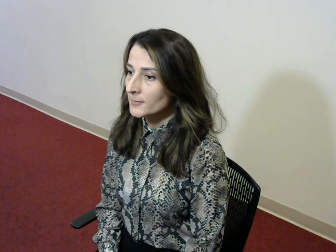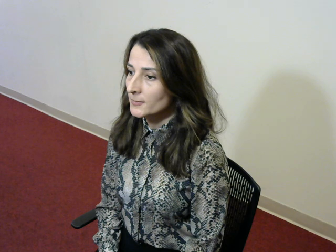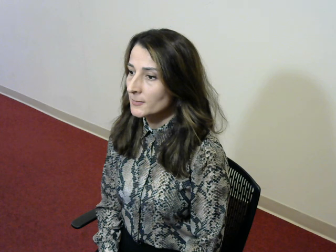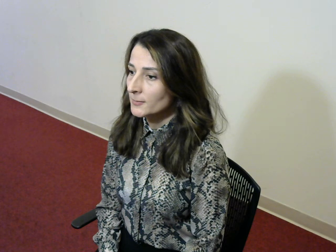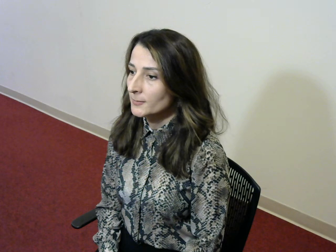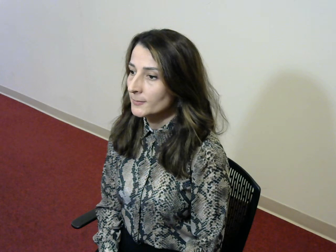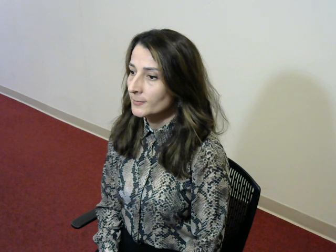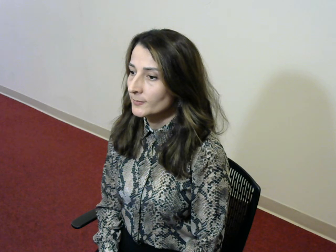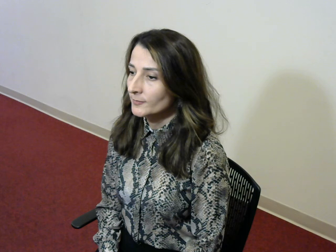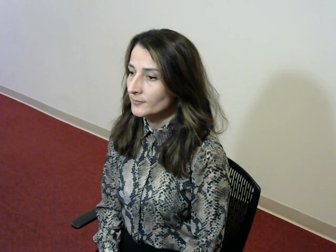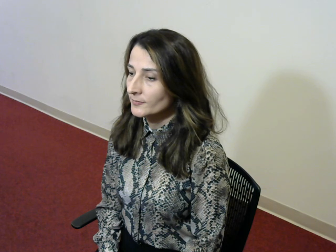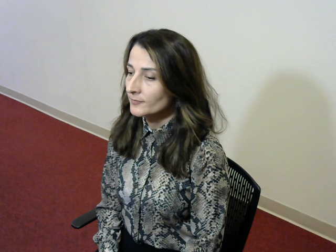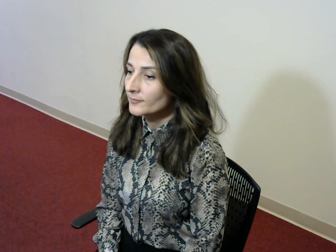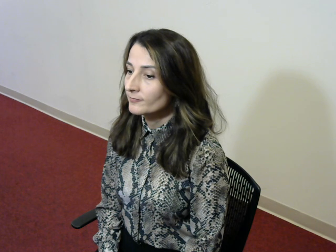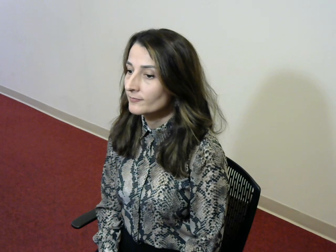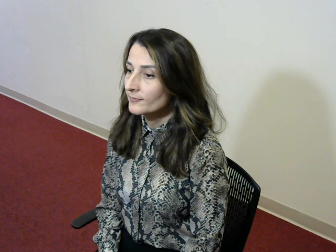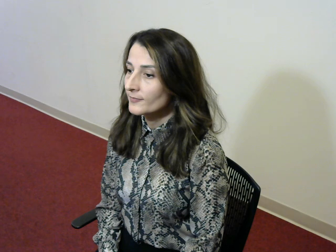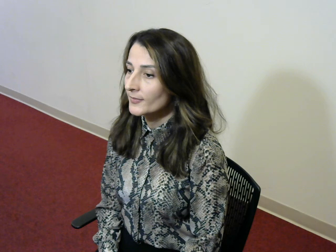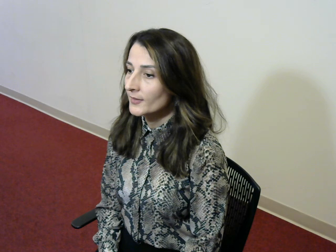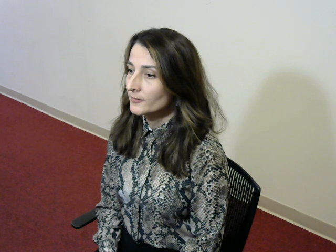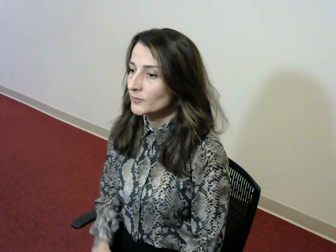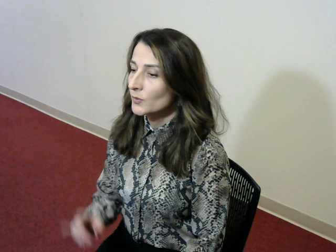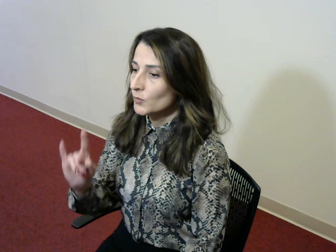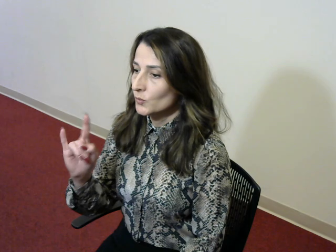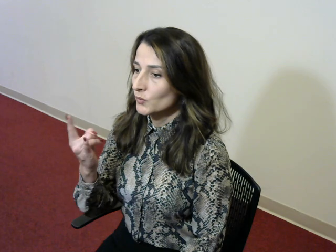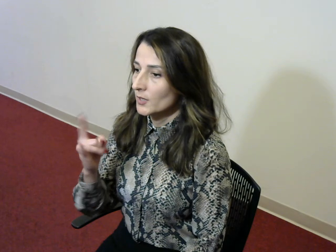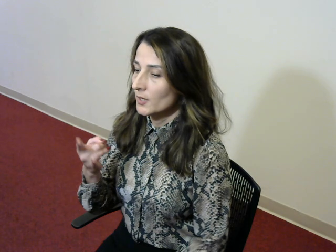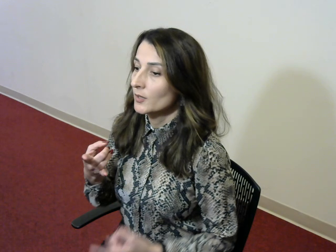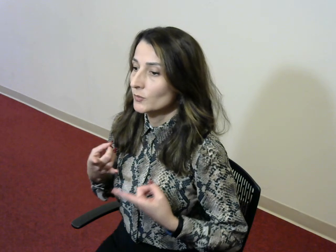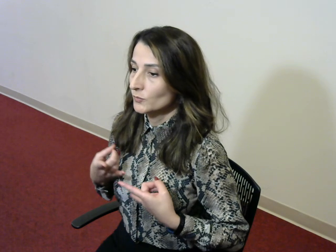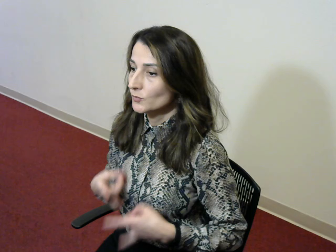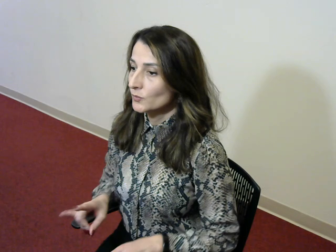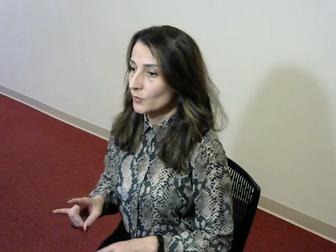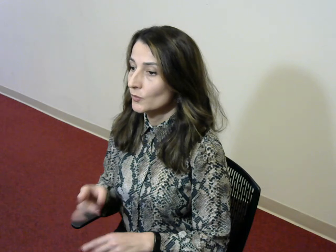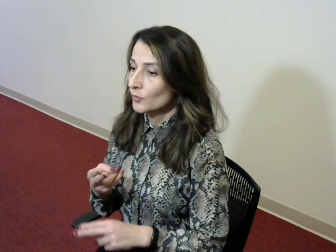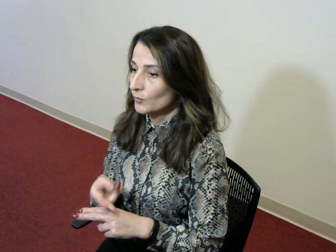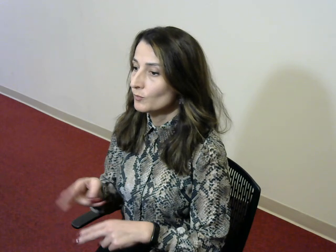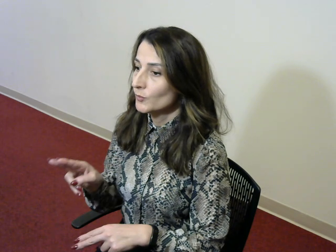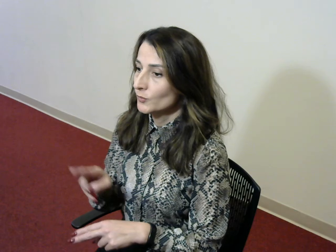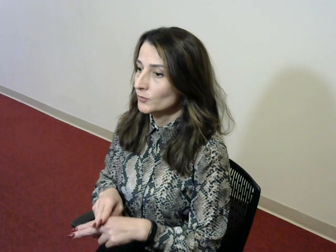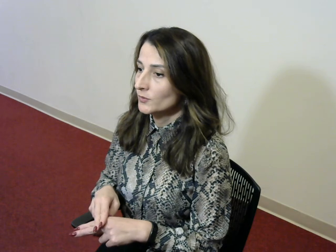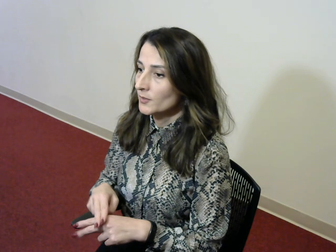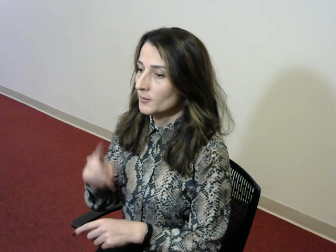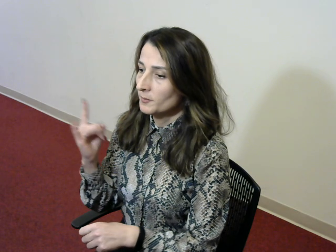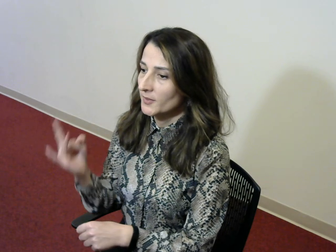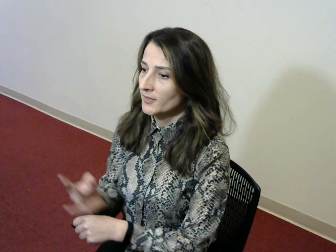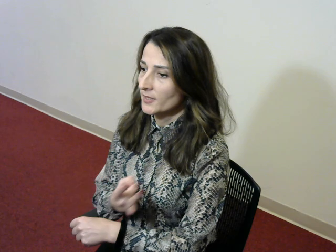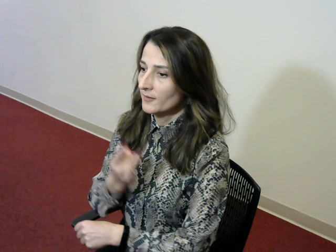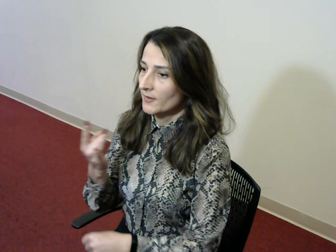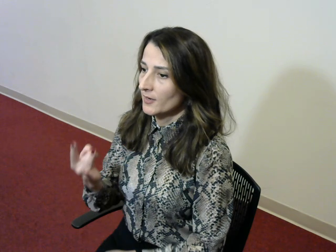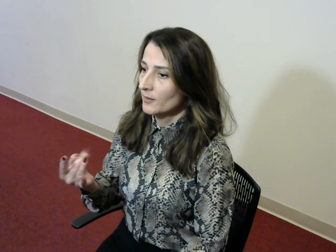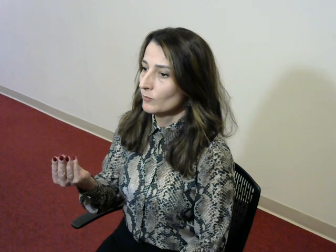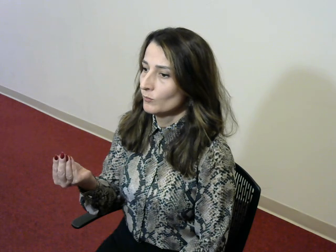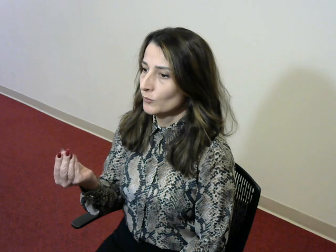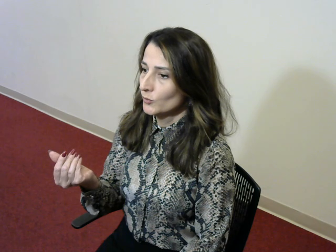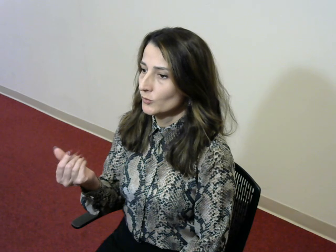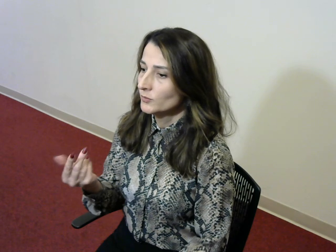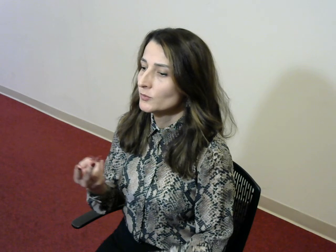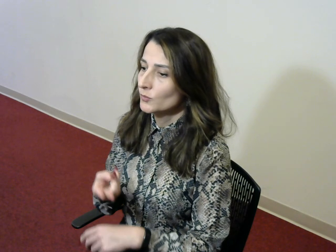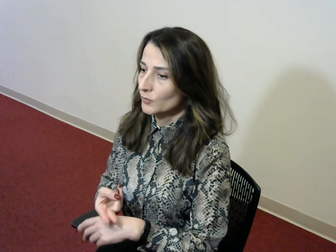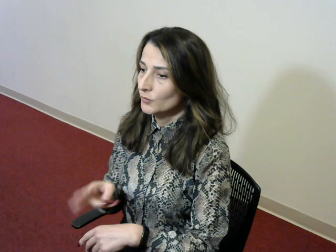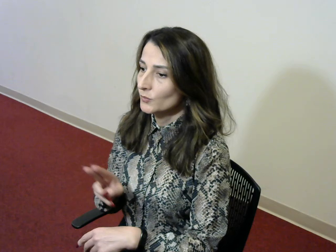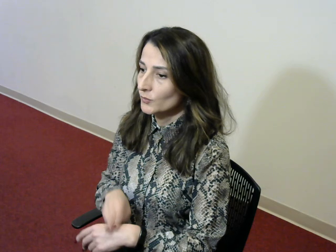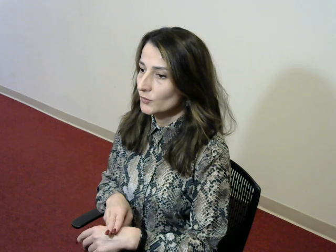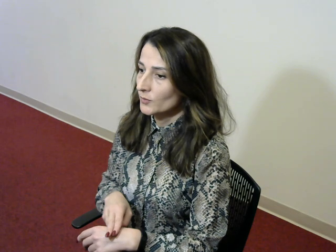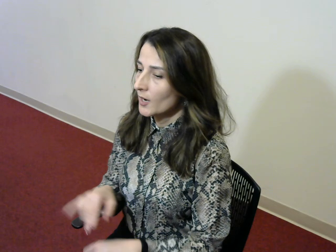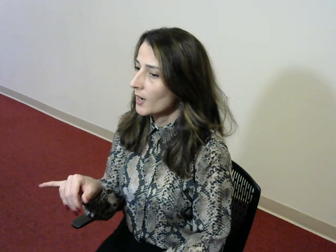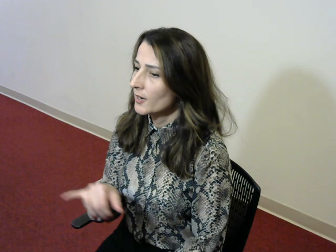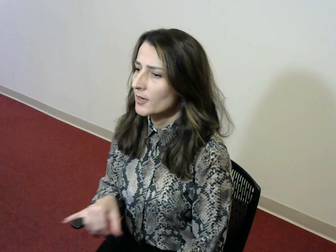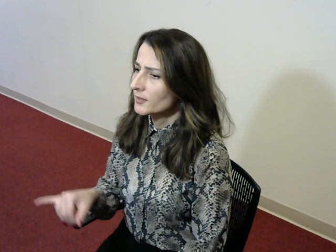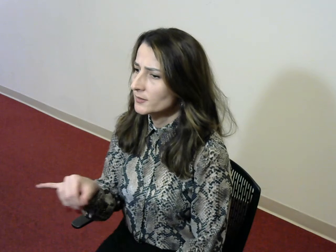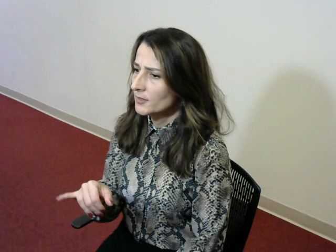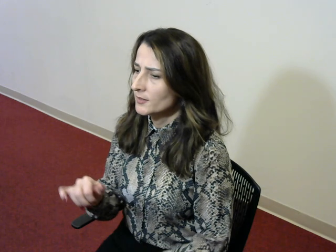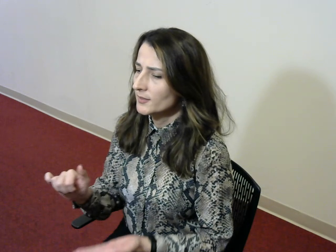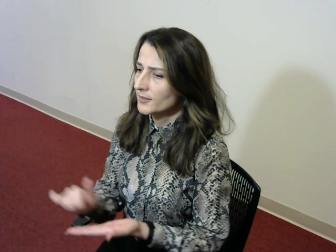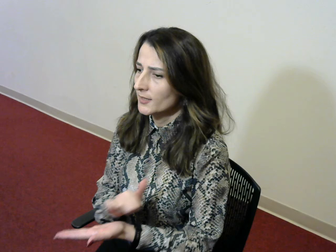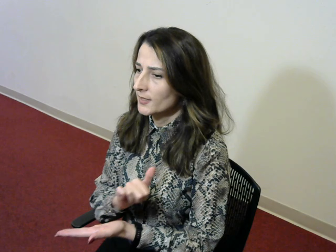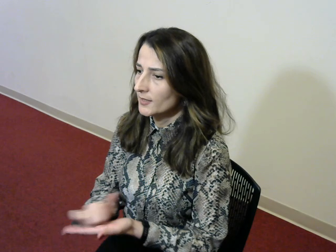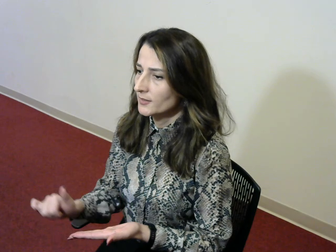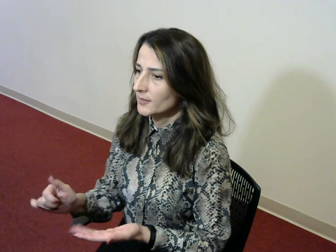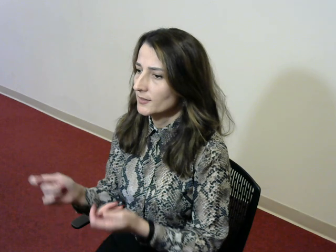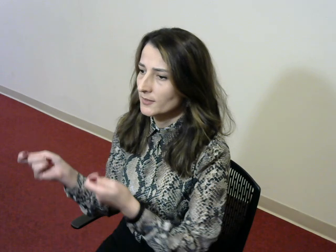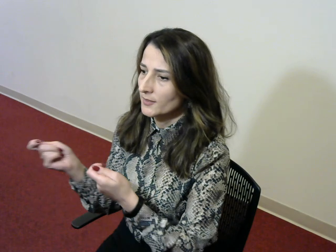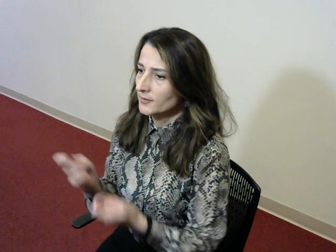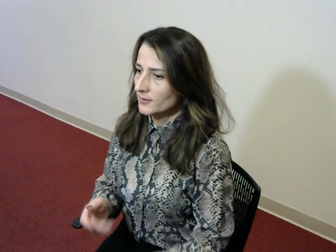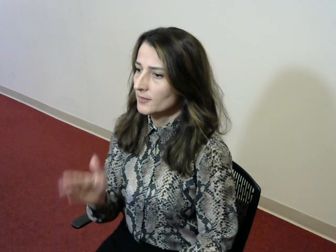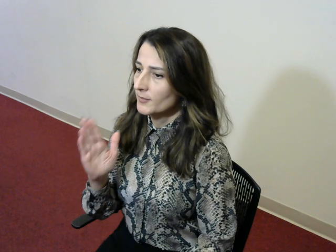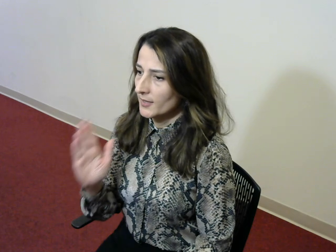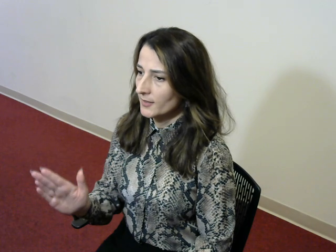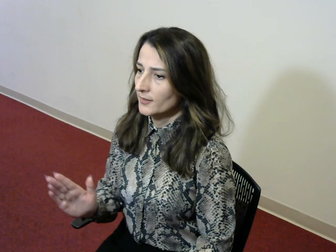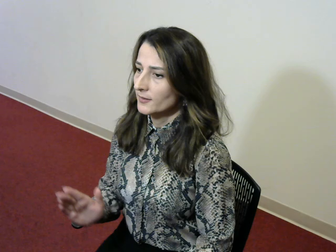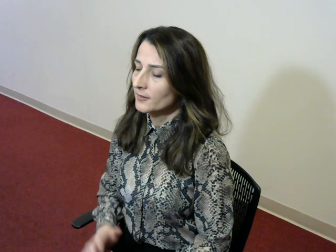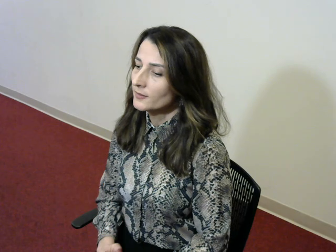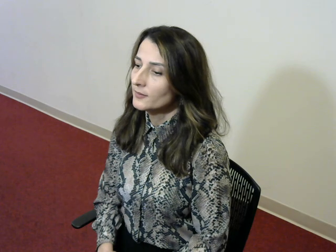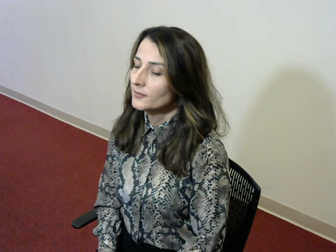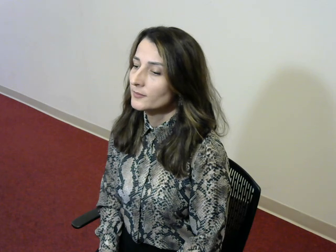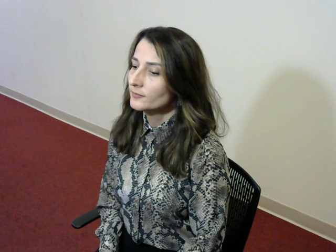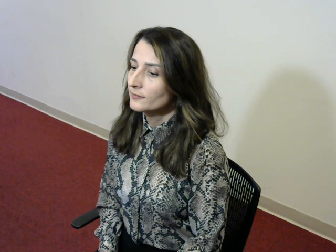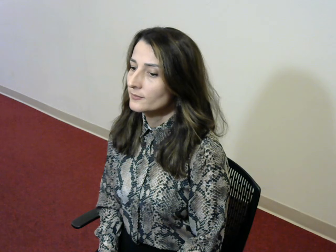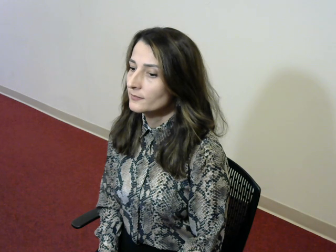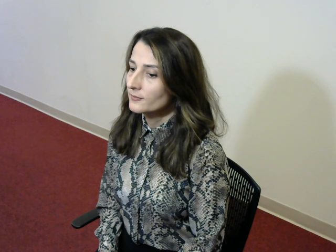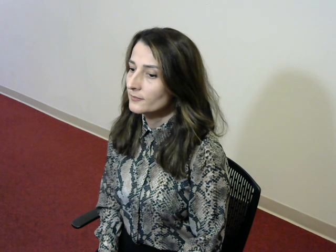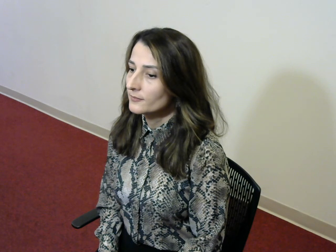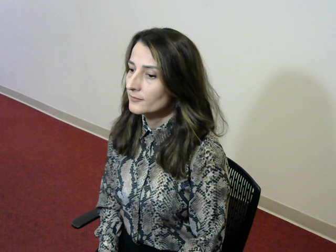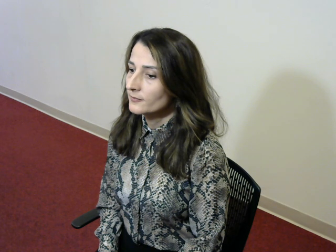Uşağın doğulmasına görə verilən ödəniş hardan alınır?